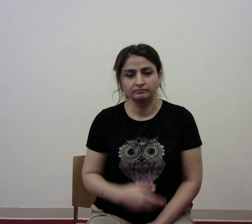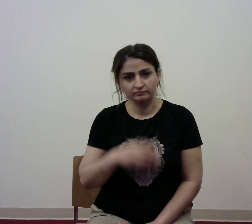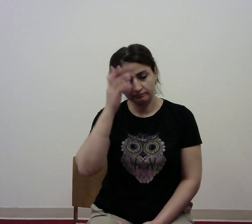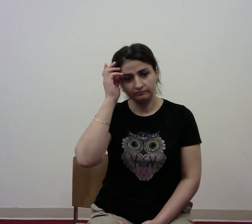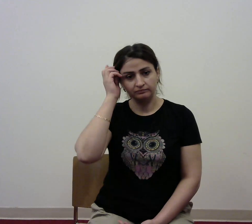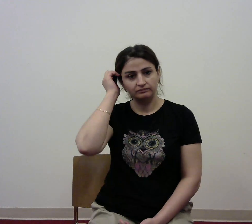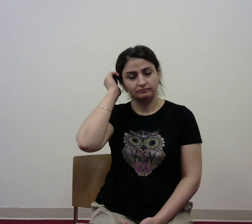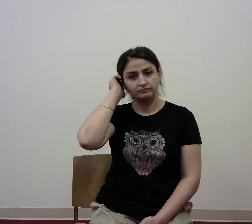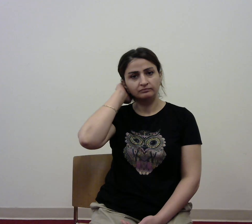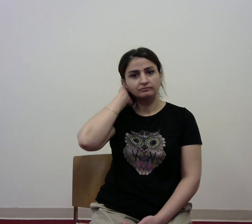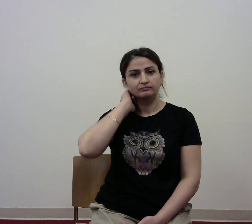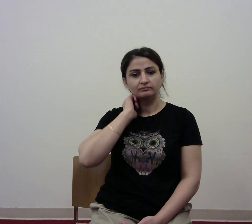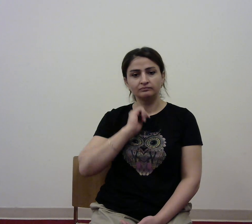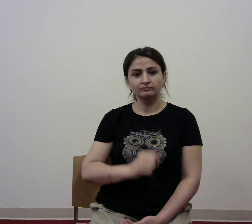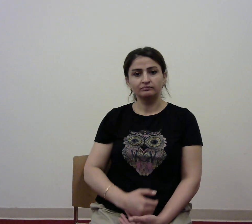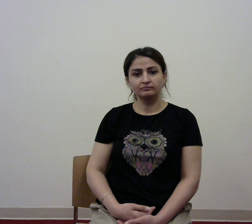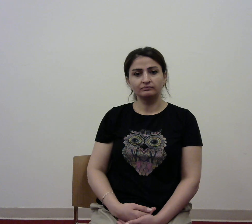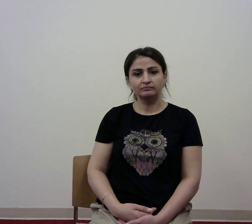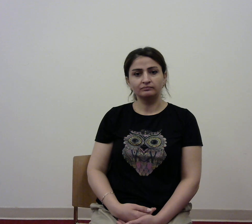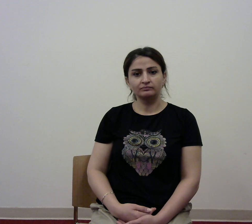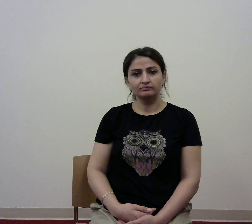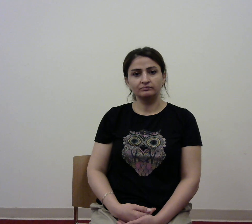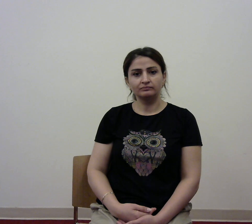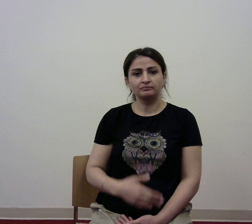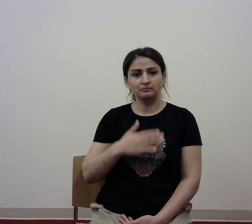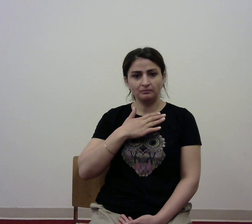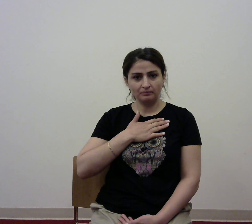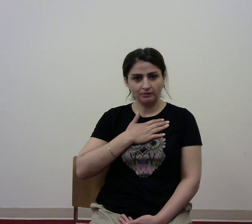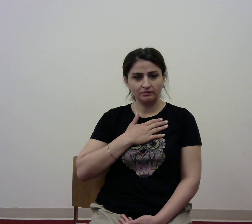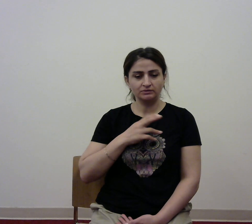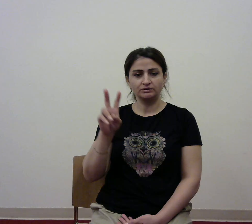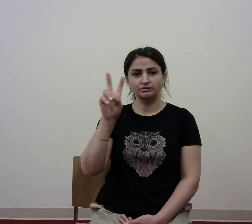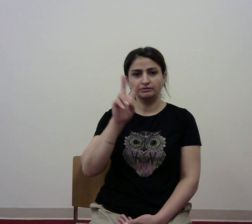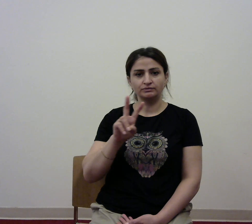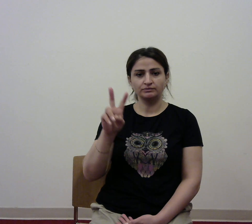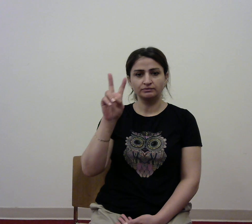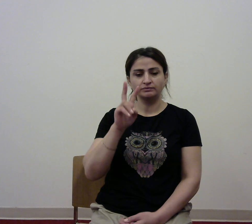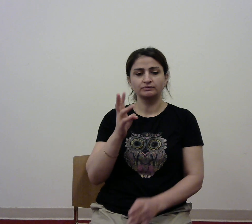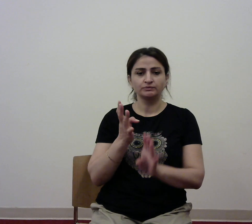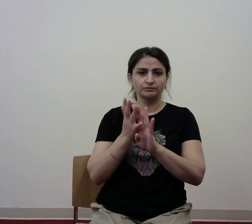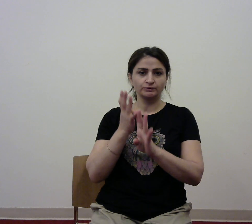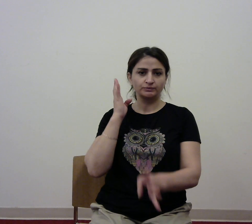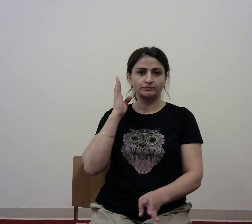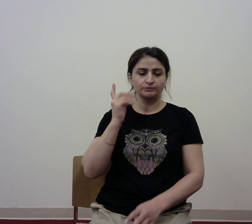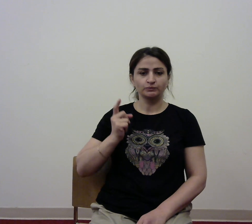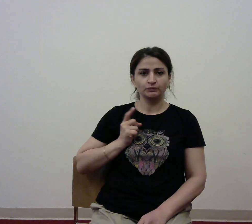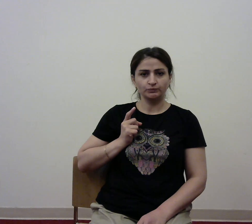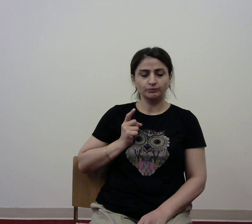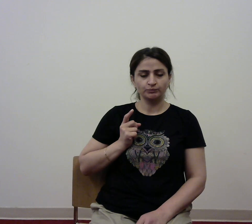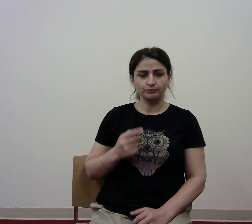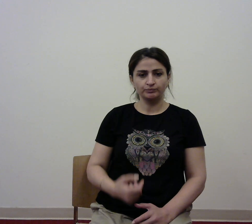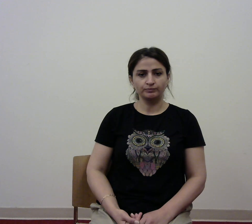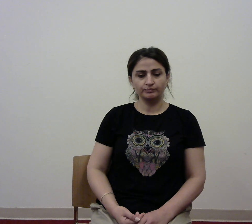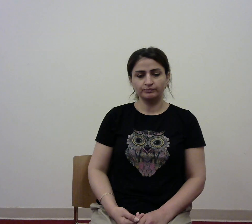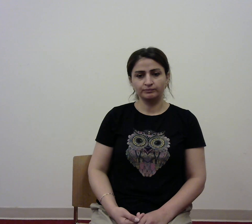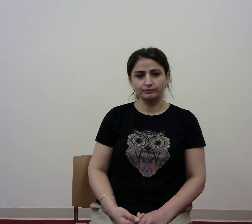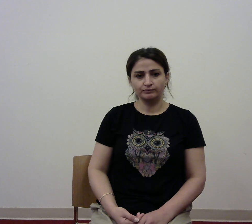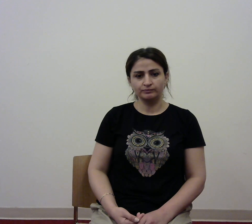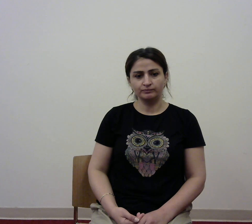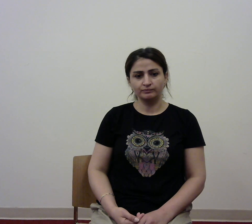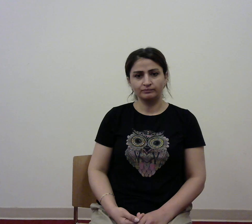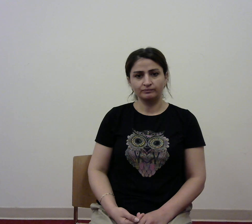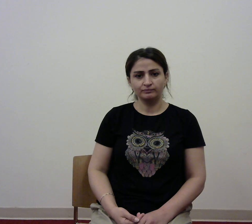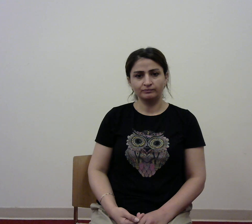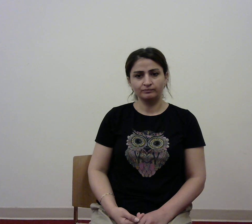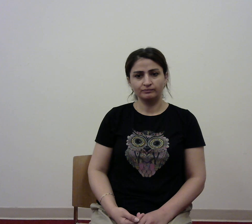Mən iki saatdır növbədə gözləyirəm